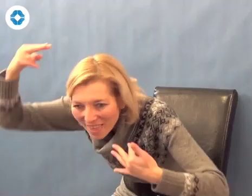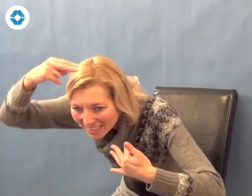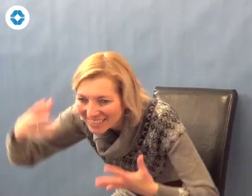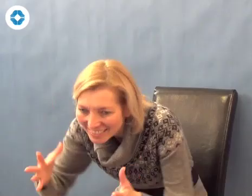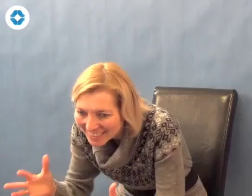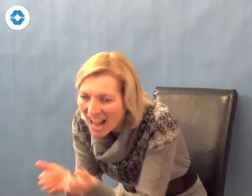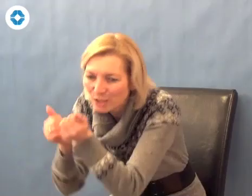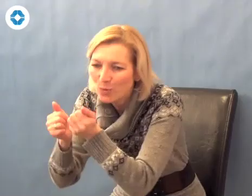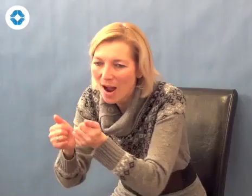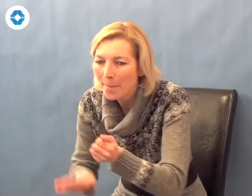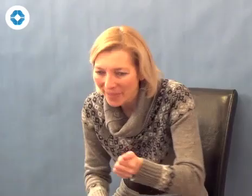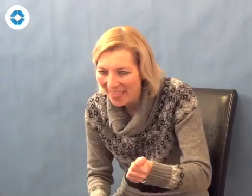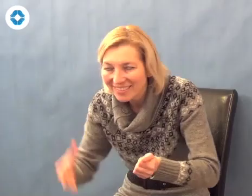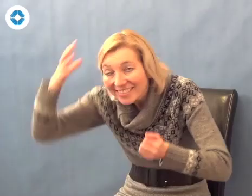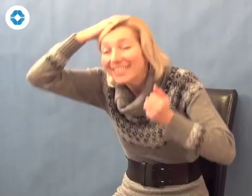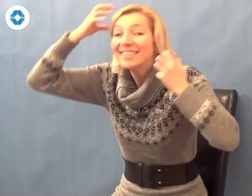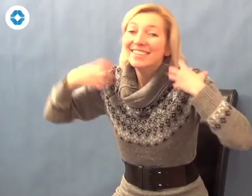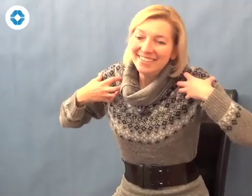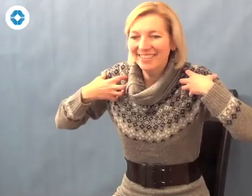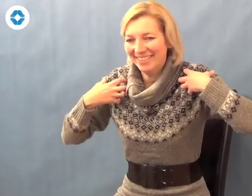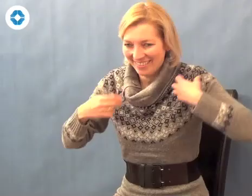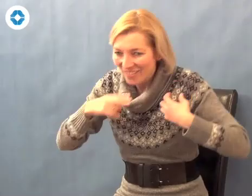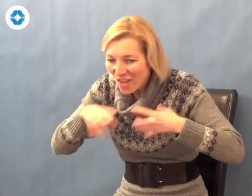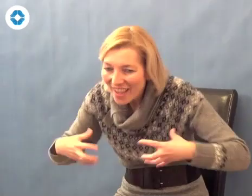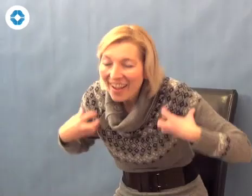Znalazł psa, wyłowił go z wody. Pies usiadł mu na głowie.